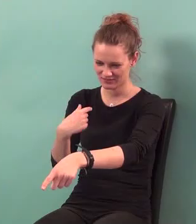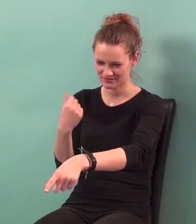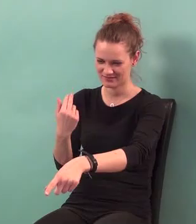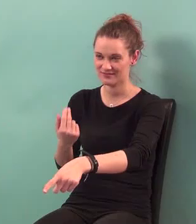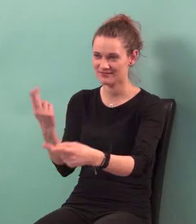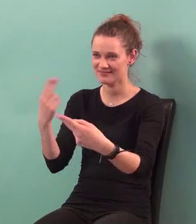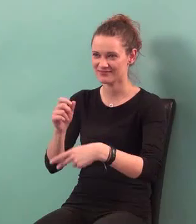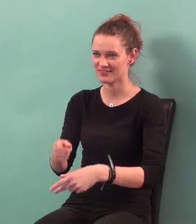Widzę, że jest szlaban.